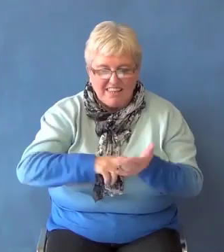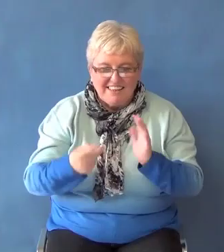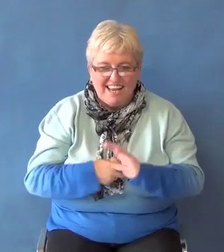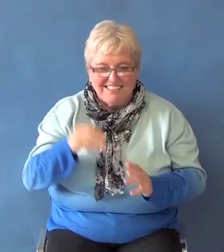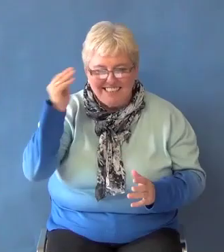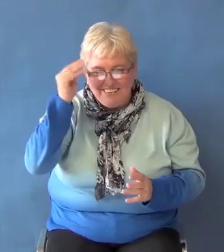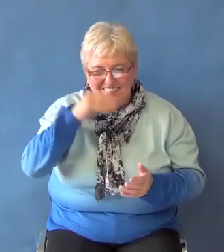Nauka tańca.